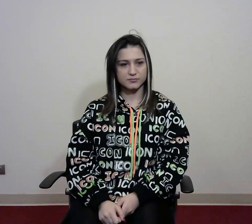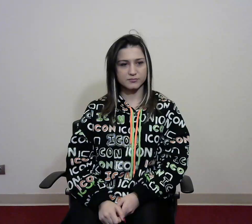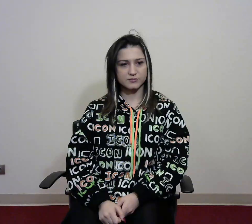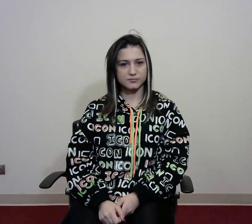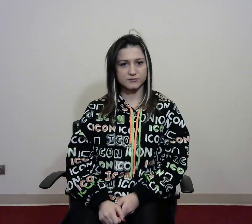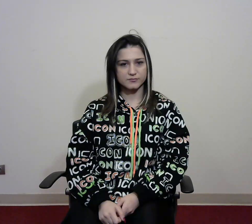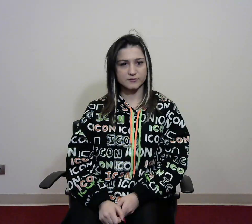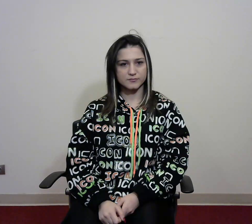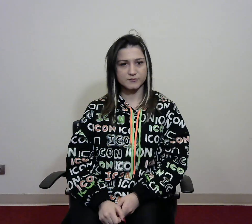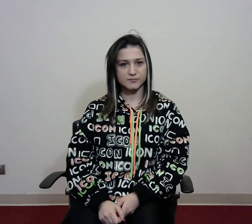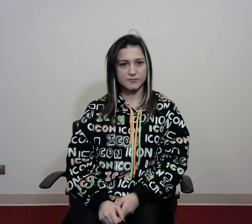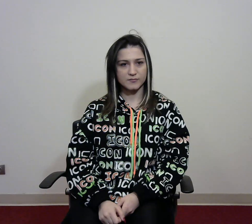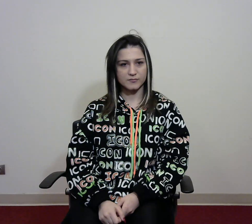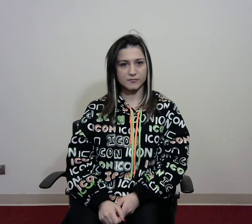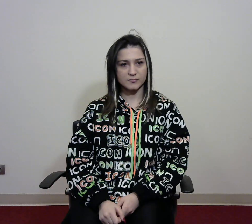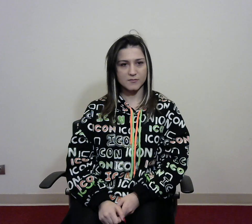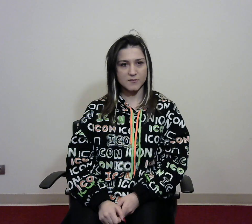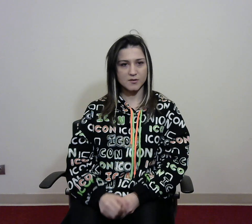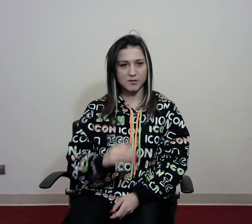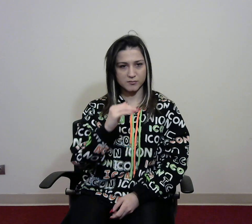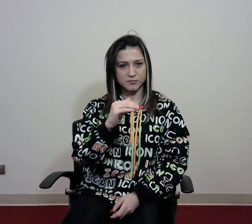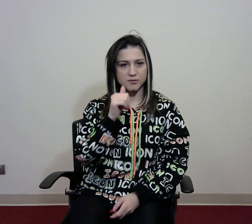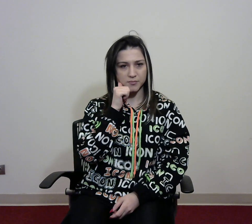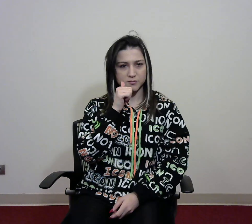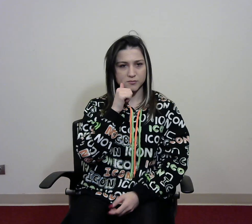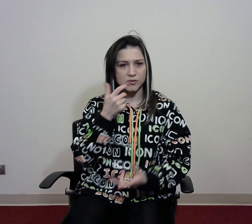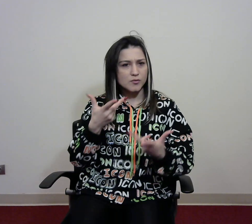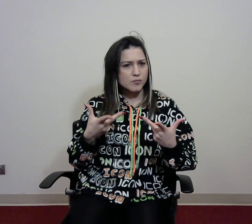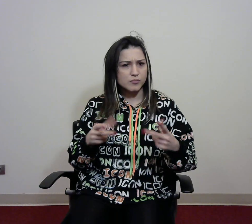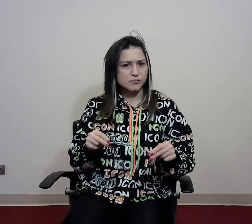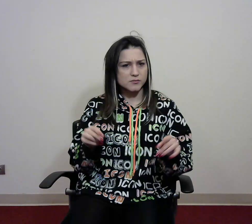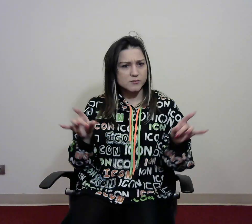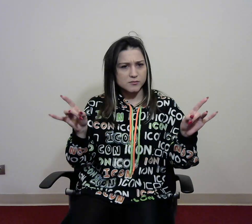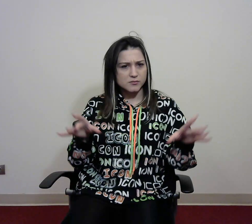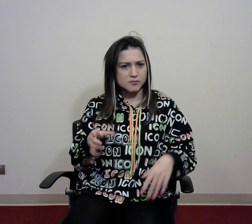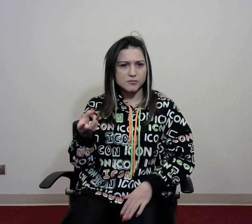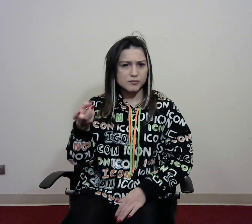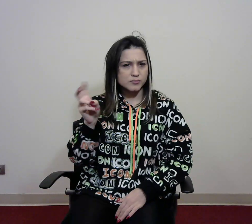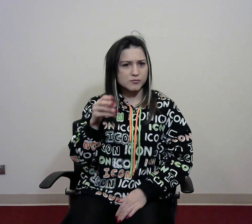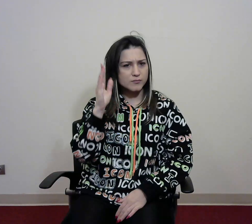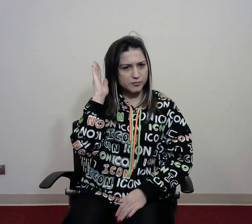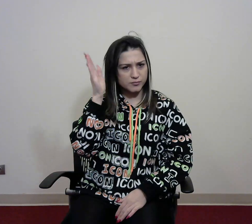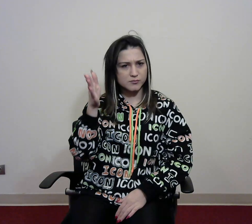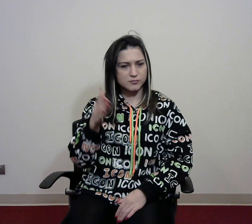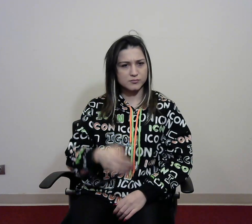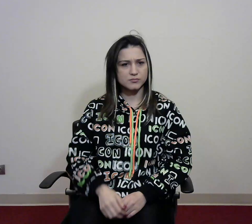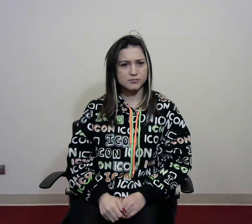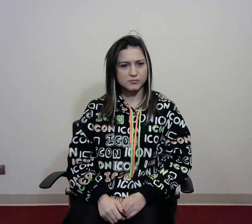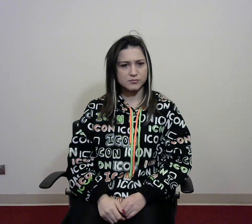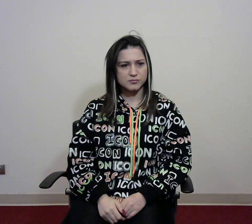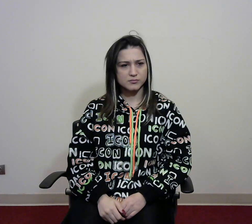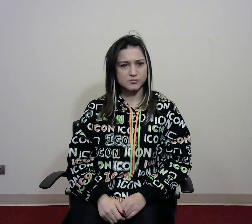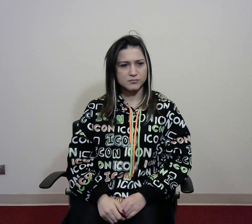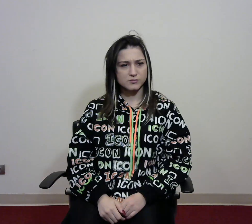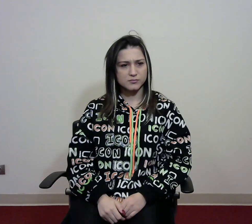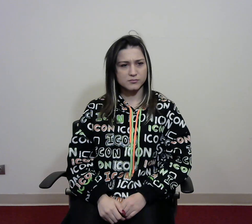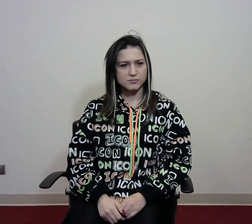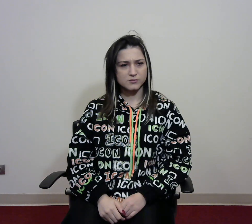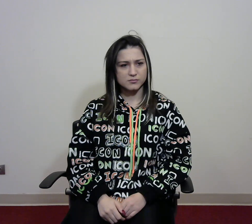Siz sabah hansı restorana gedəcəksiniz?